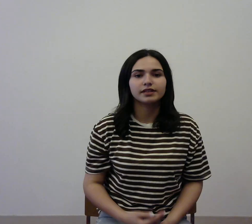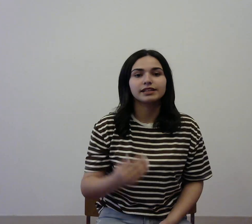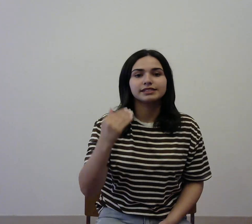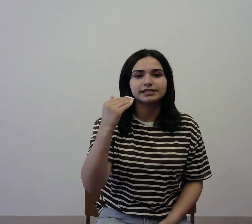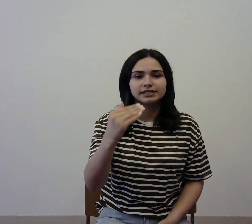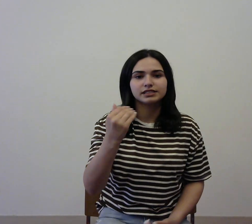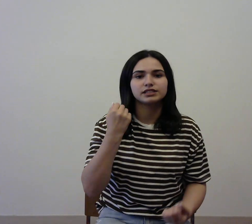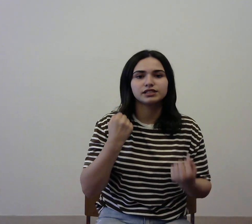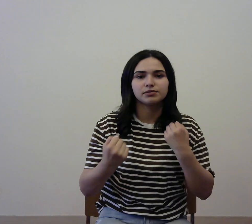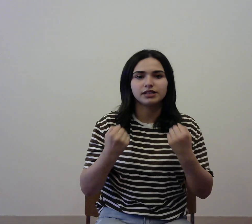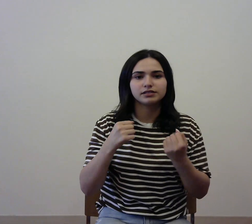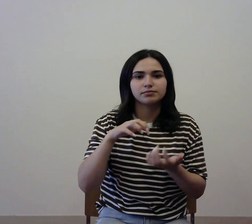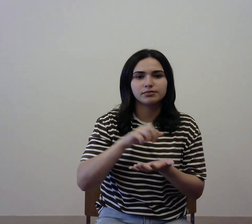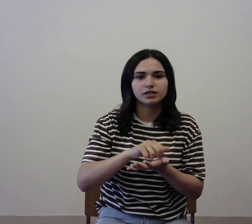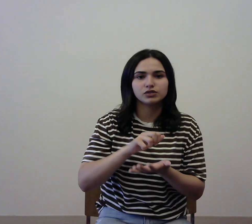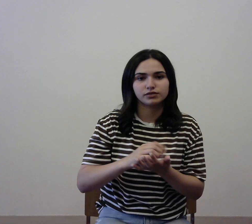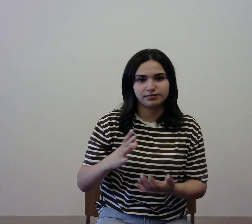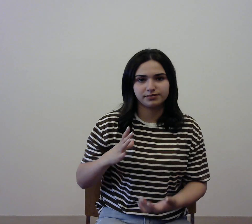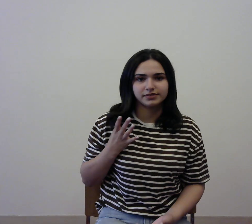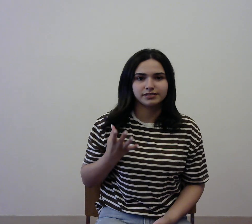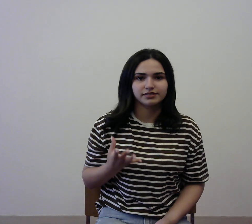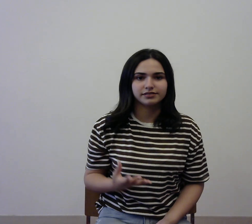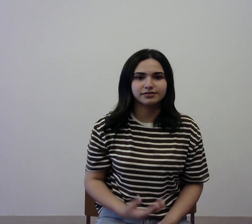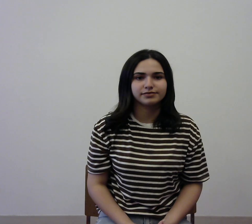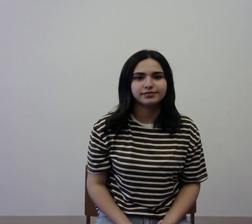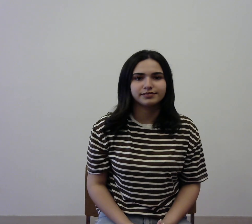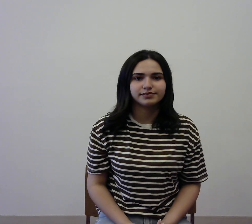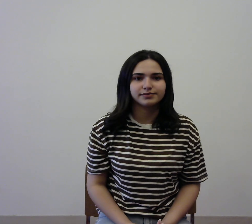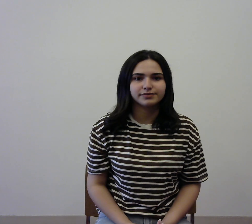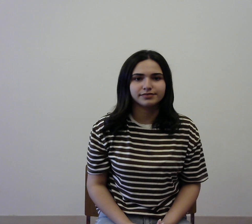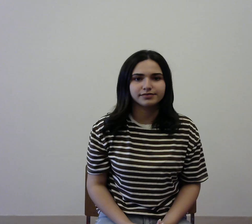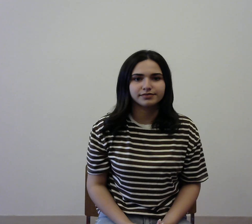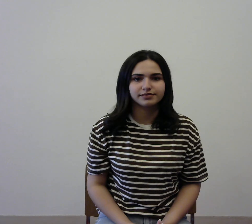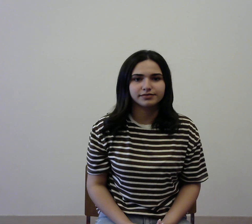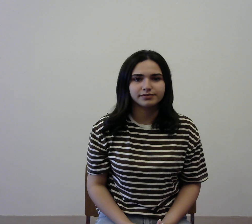Siz idmanla məşğul olursunuzmu?